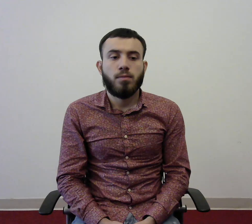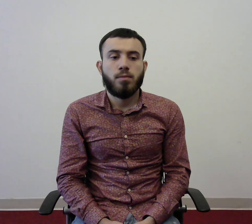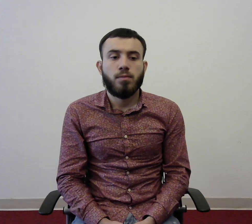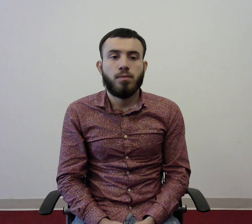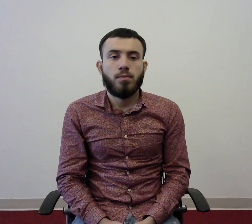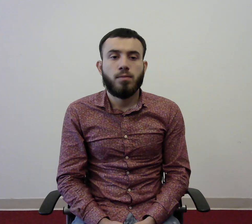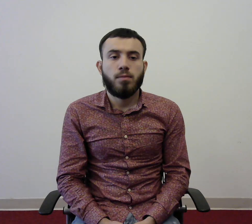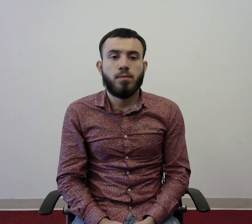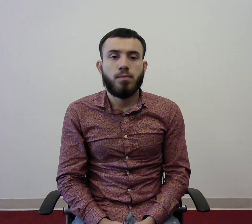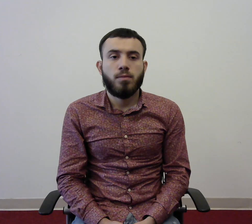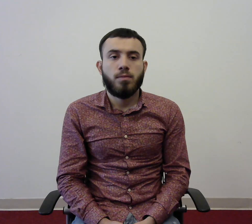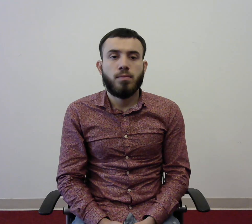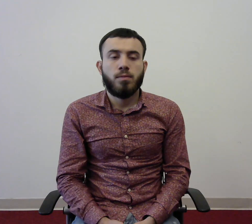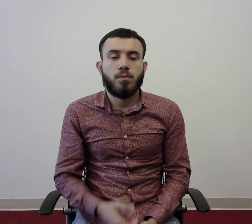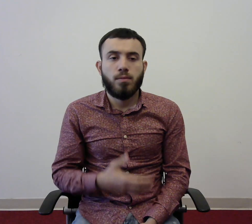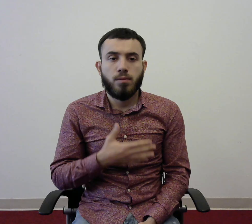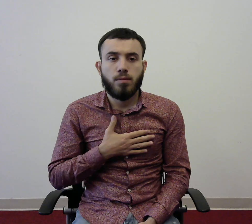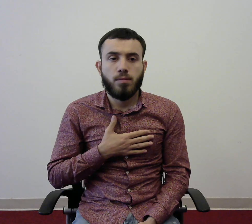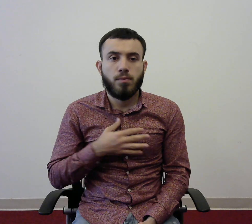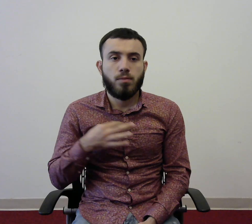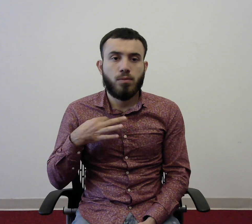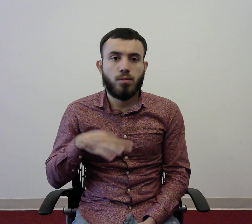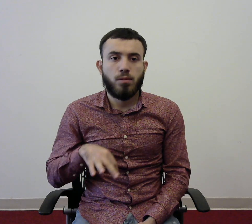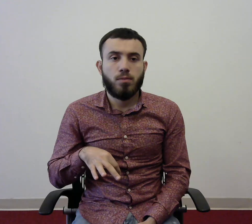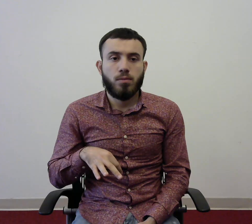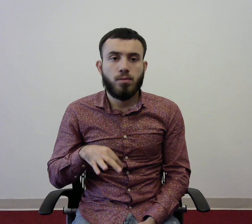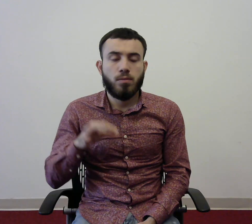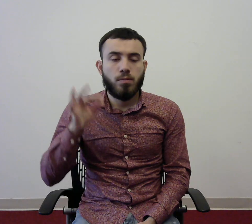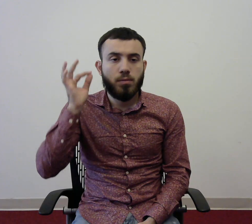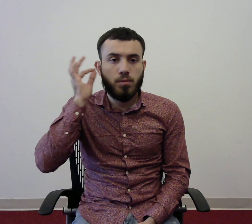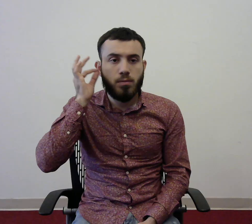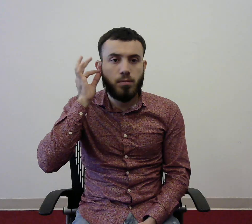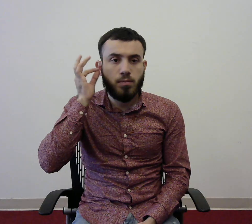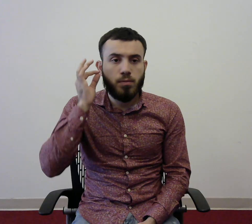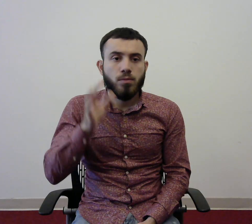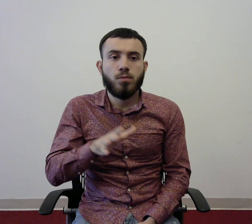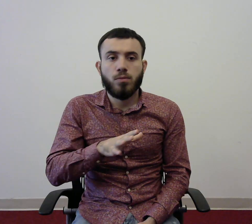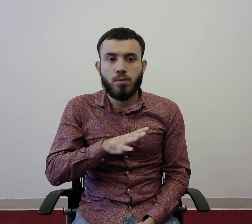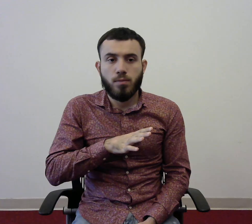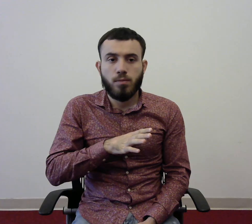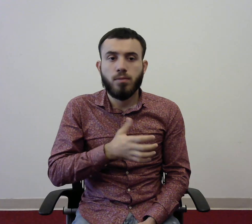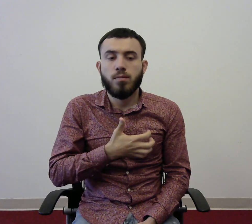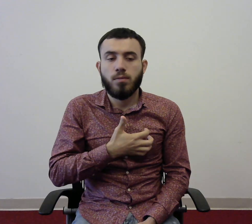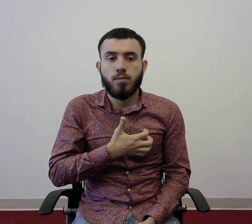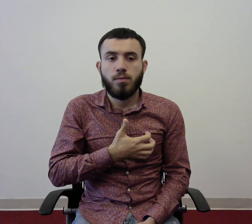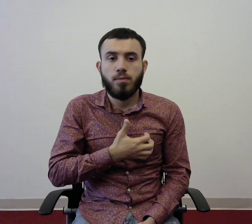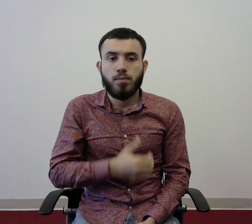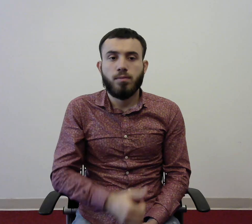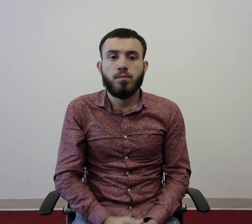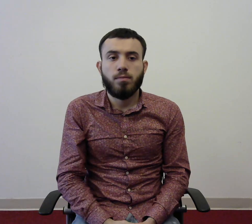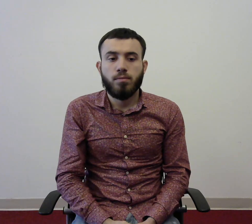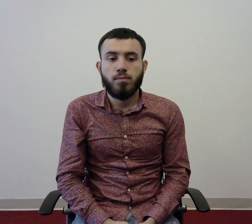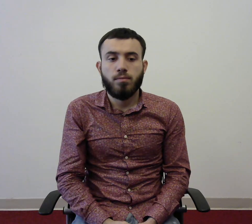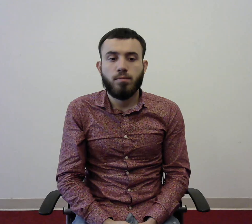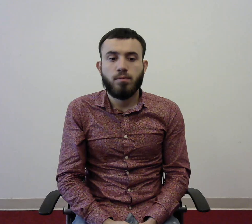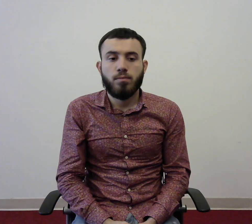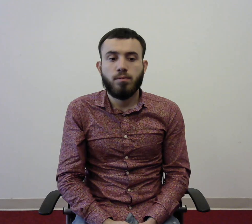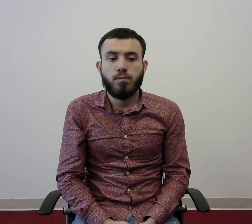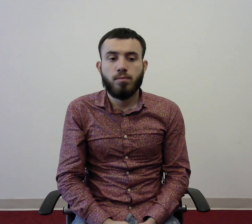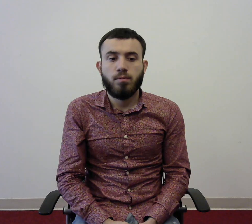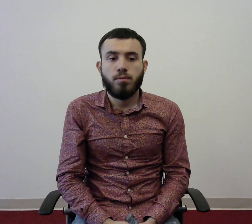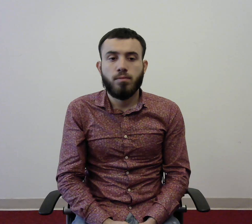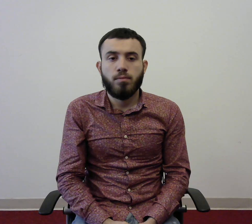Mənim oğlum həkim olmaq istəyir